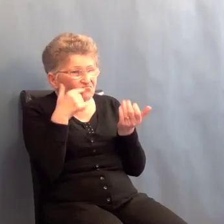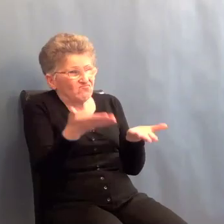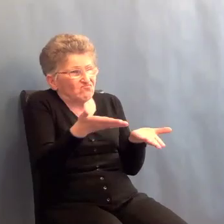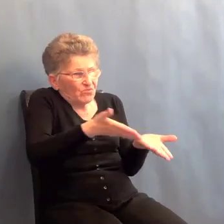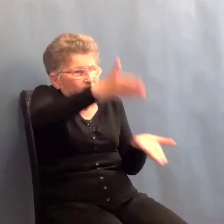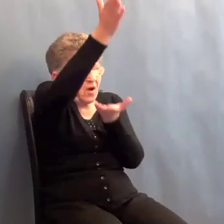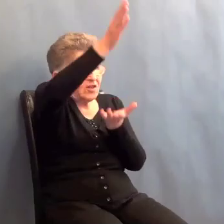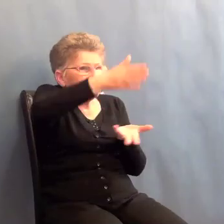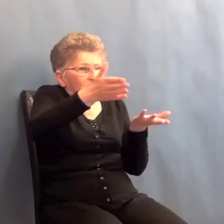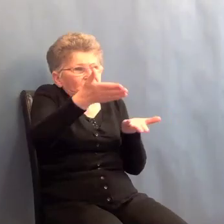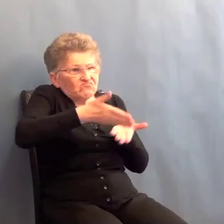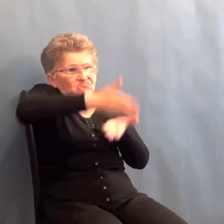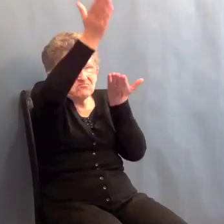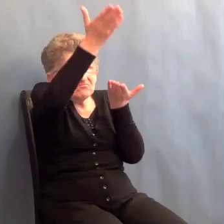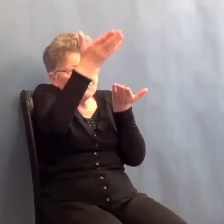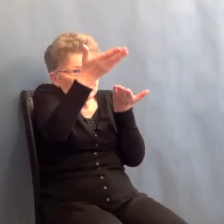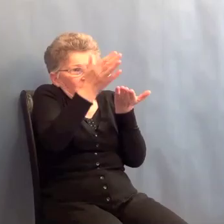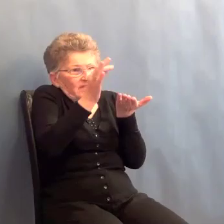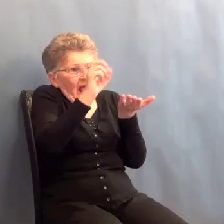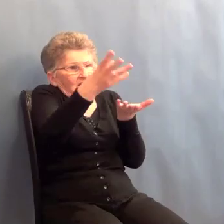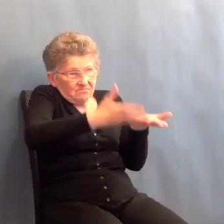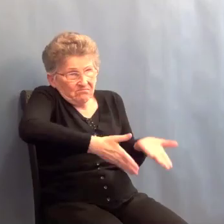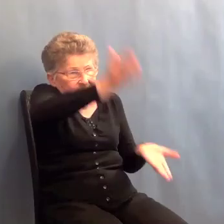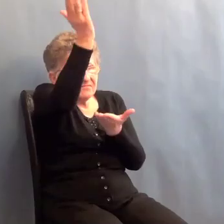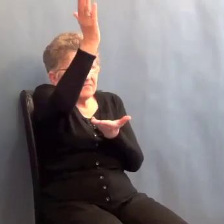Zgodzili się od razu.